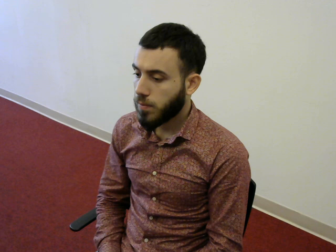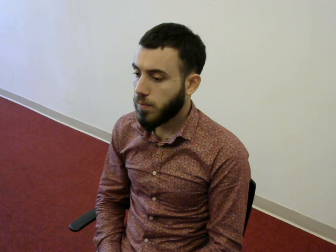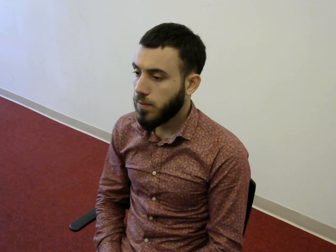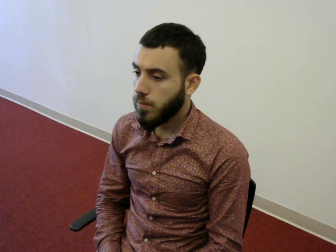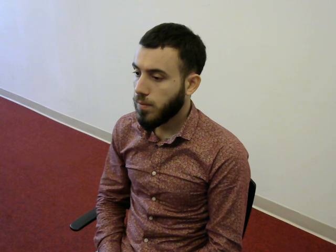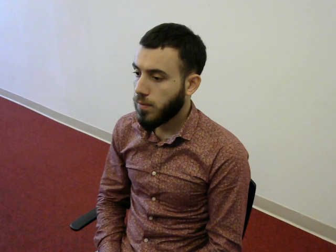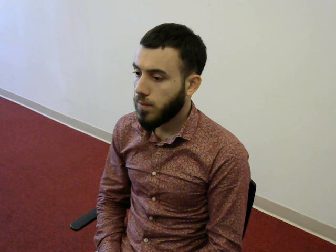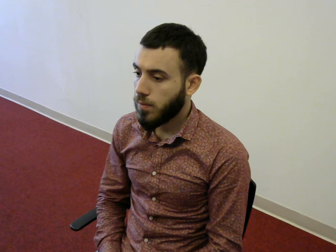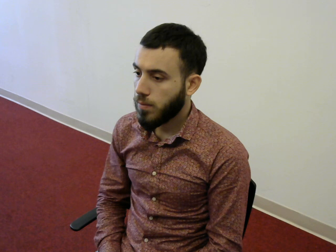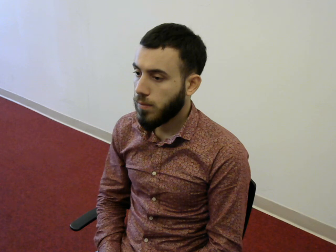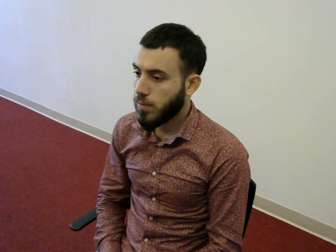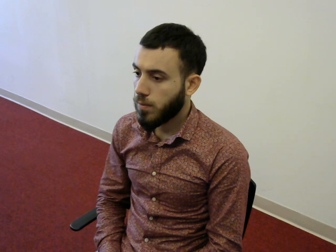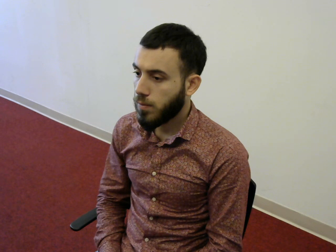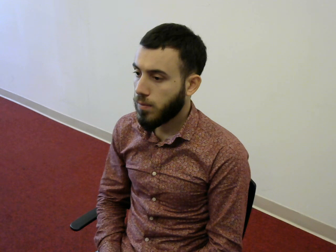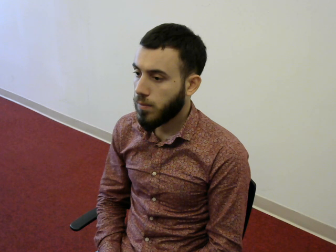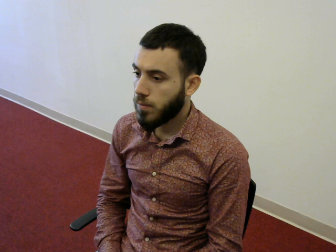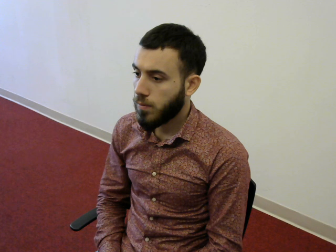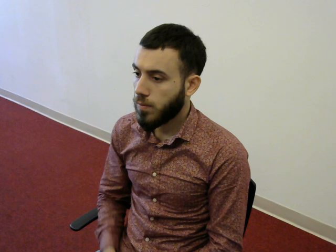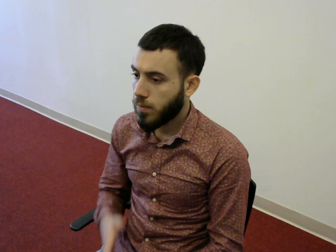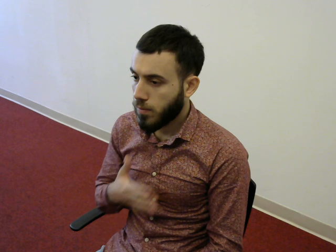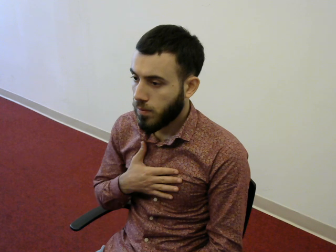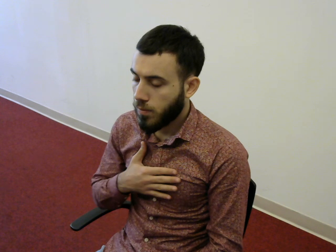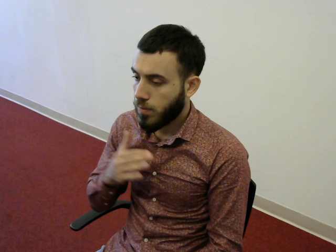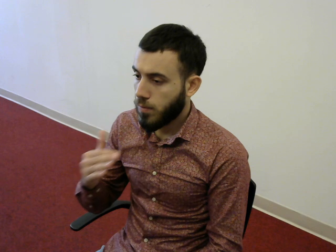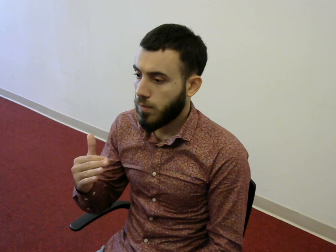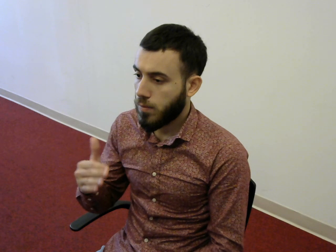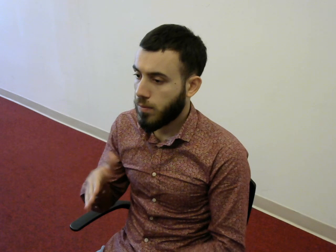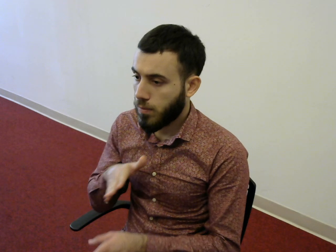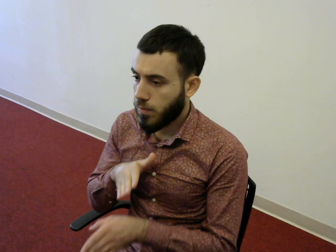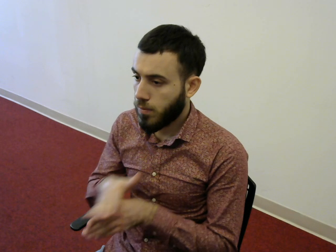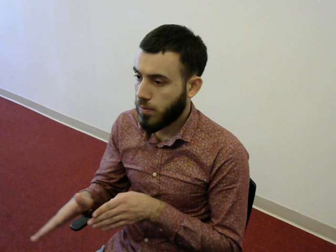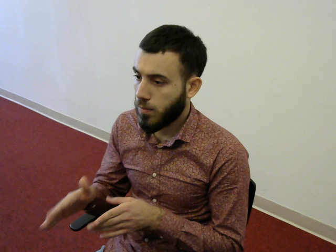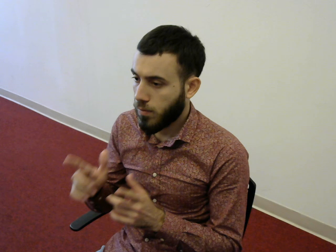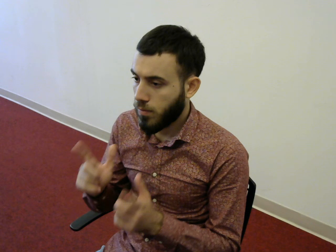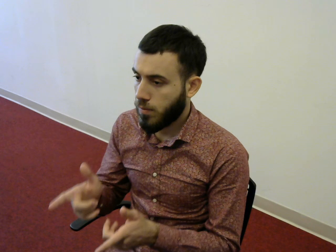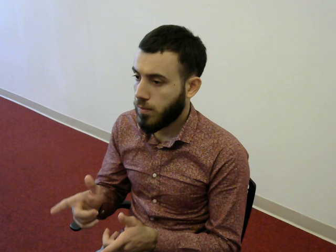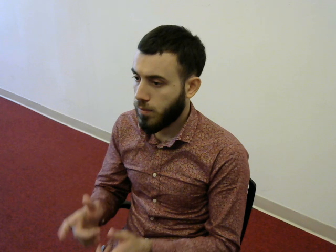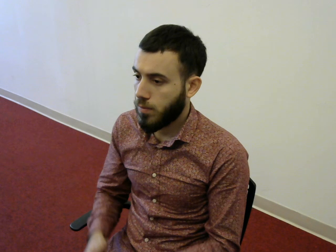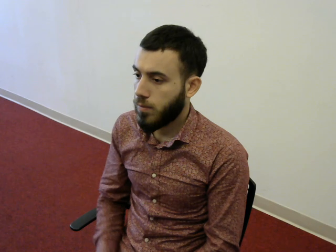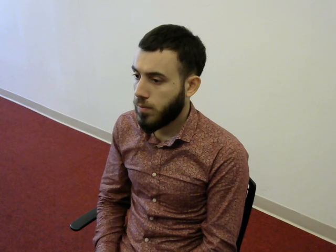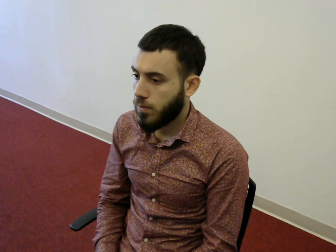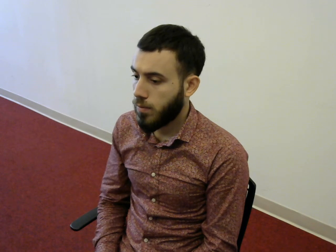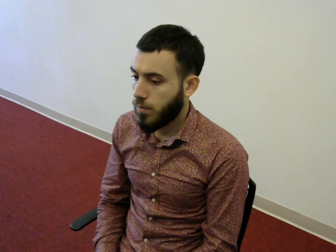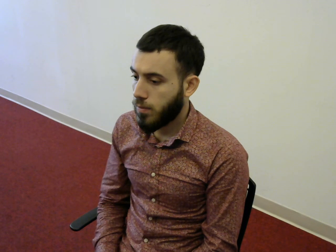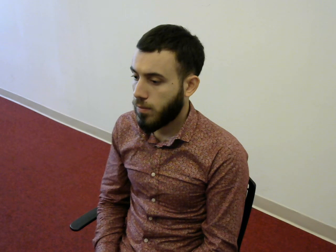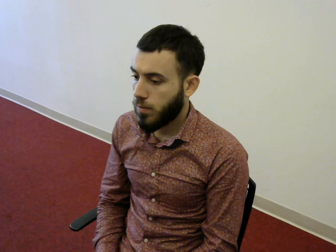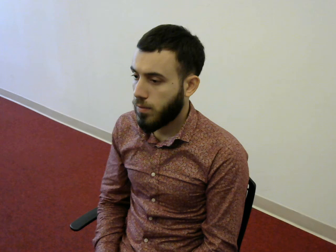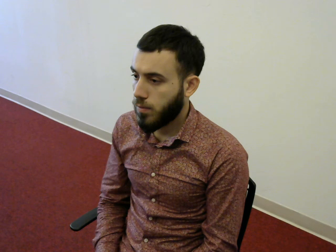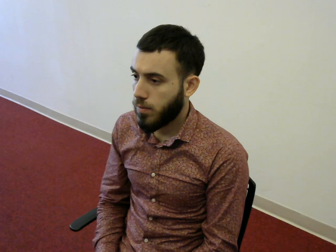Mən sizinlə tamamilə razıyam